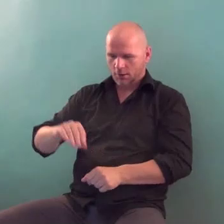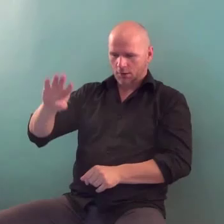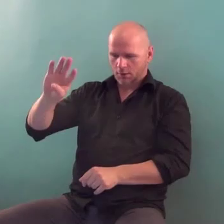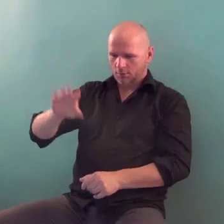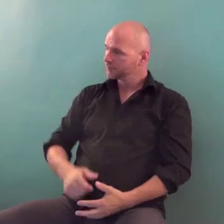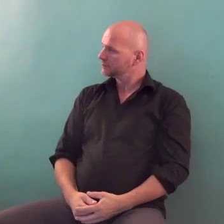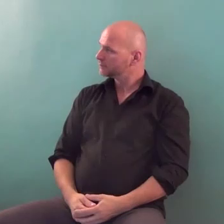Czwarta.